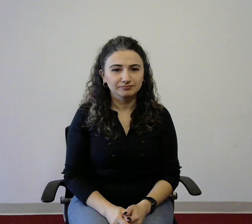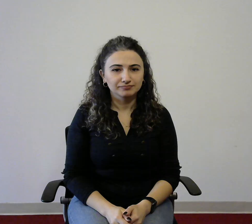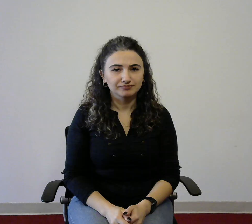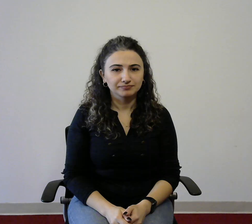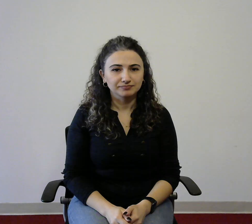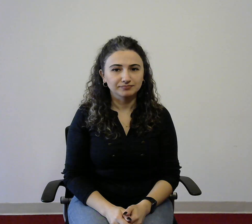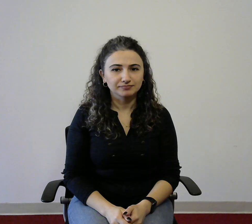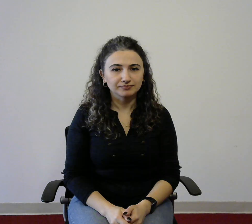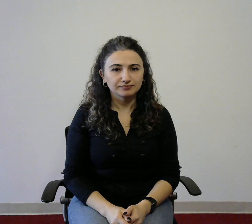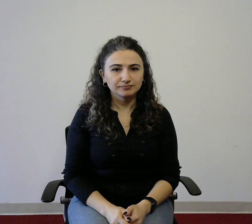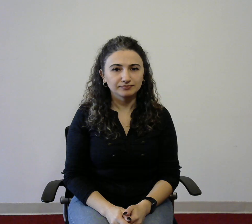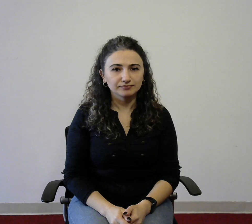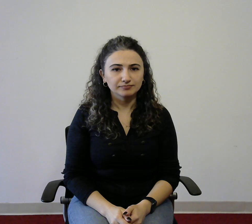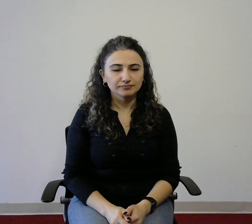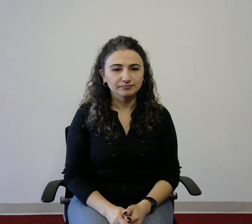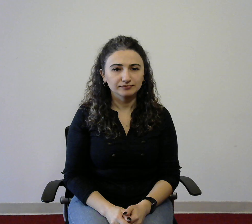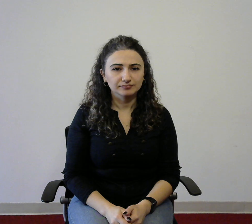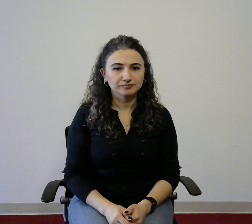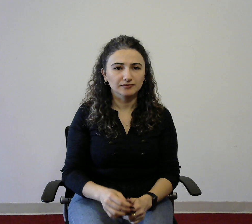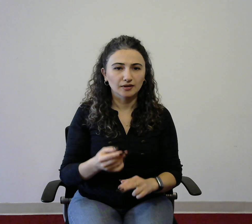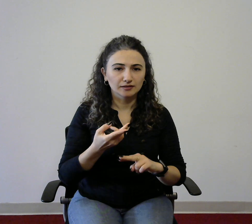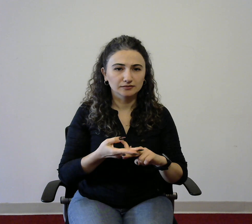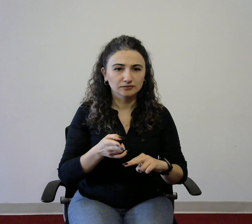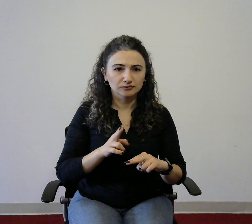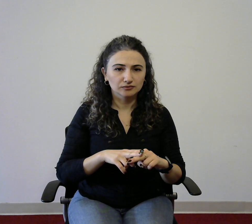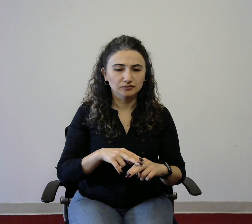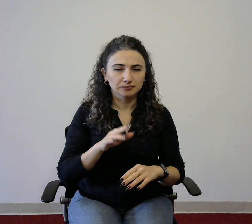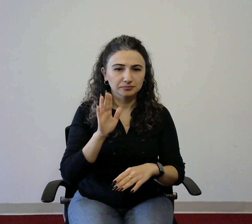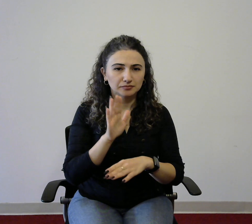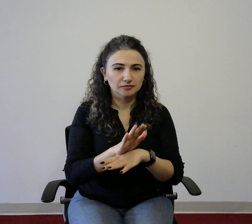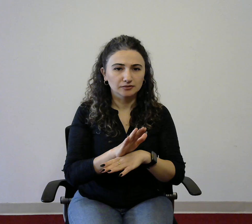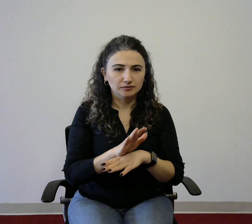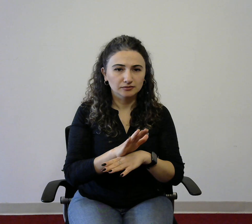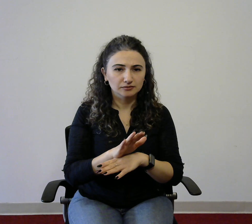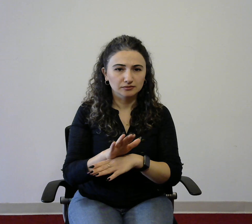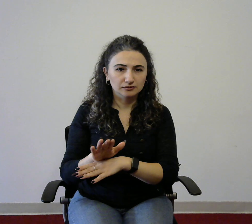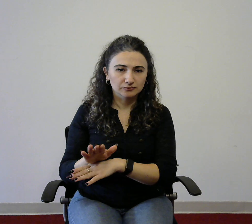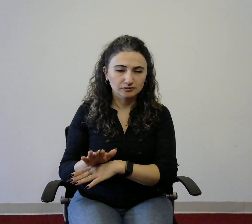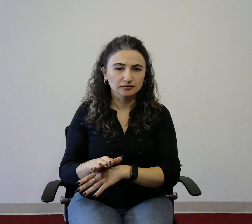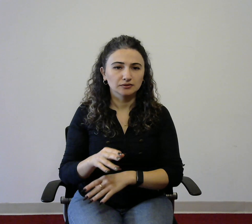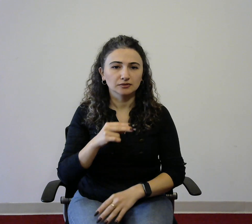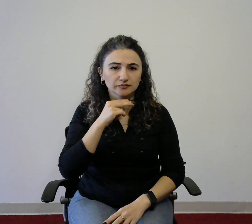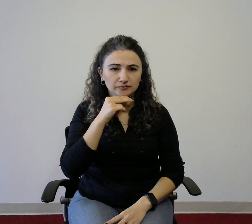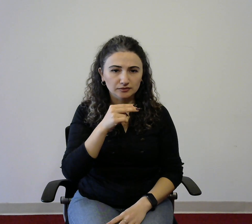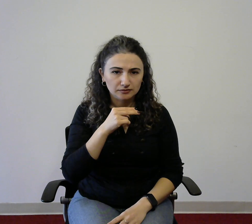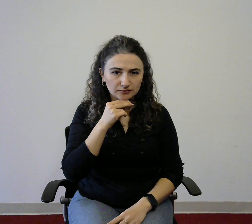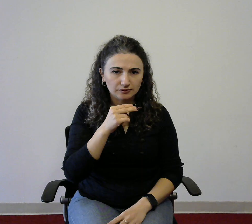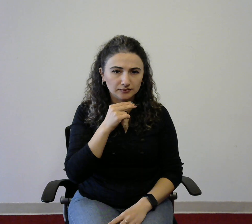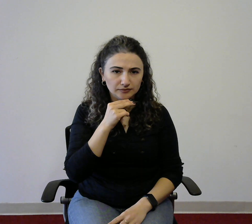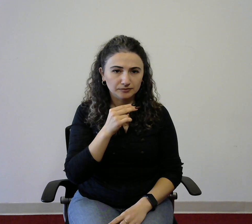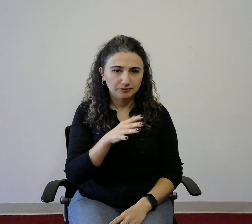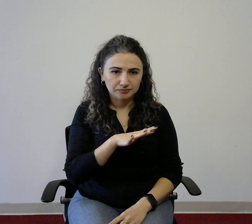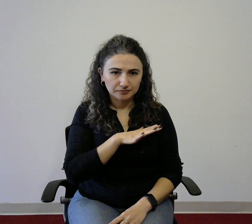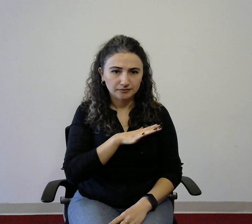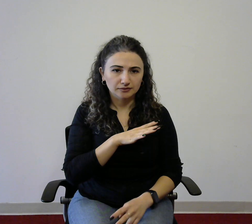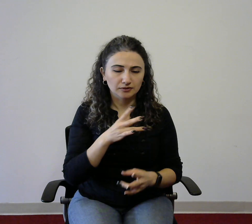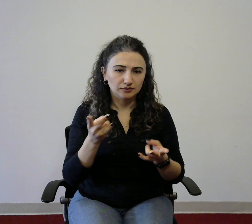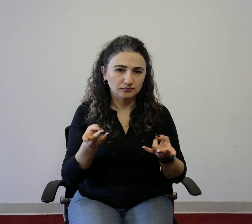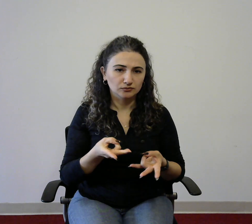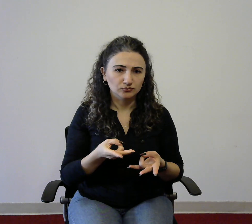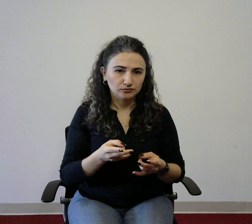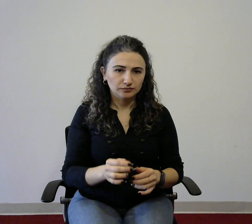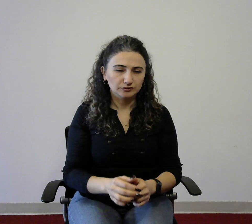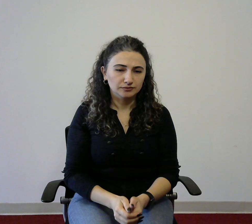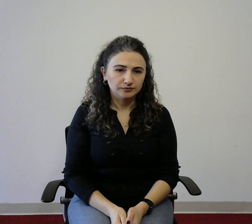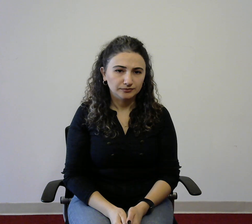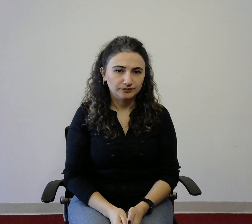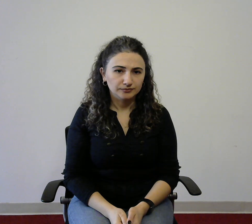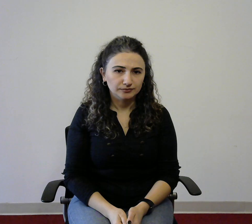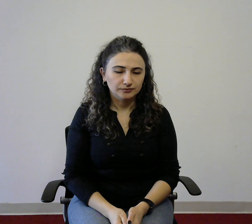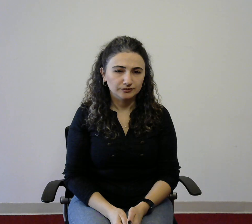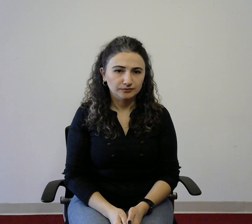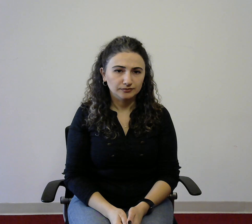Bu tapşırıqlarda diqqətli olmaq lazımdır